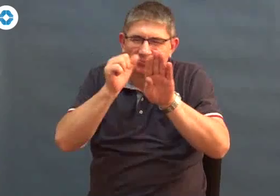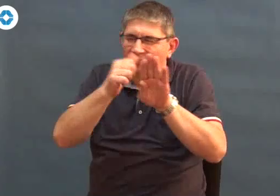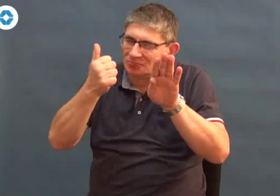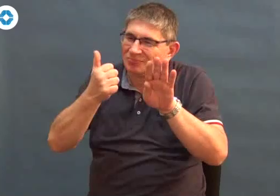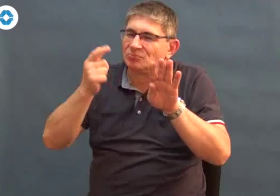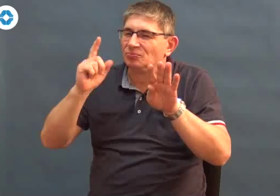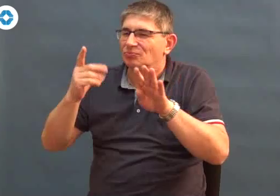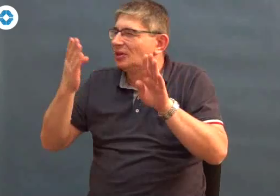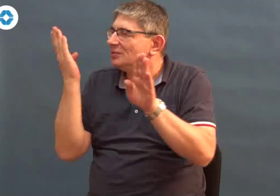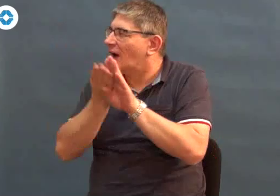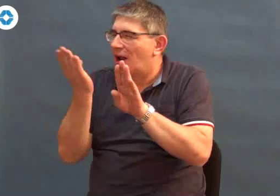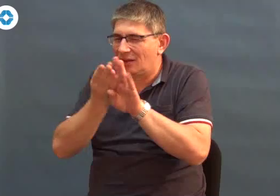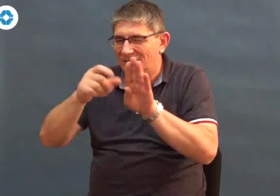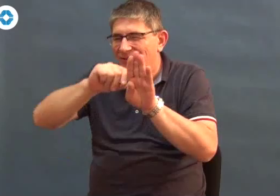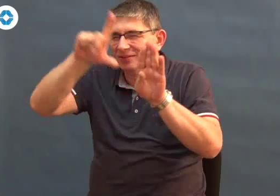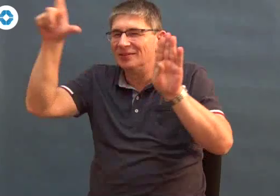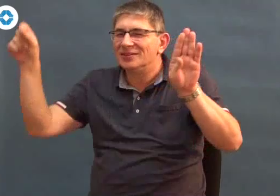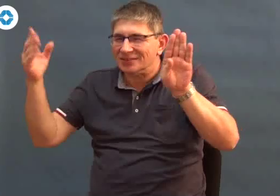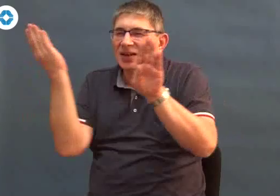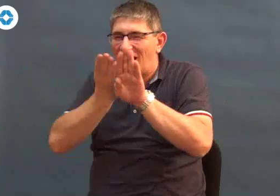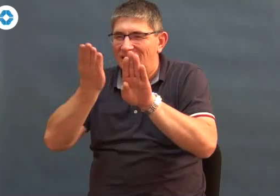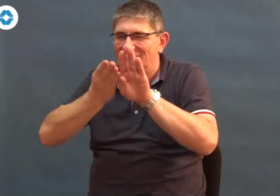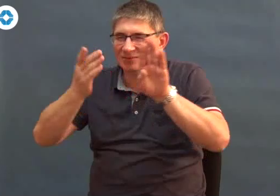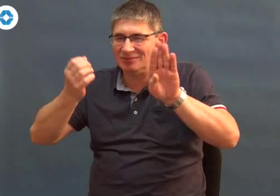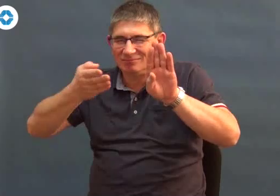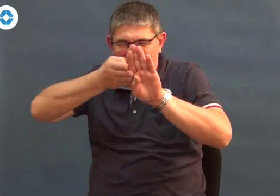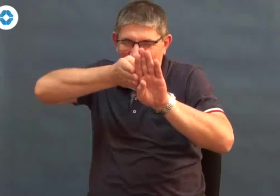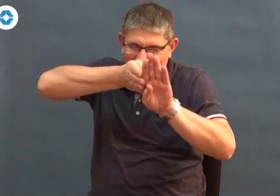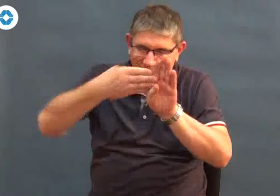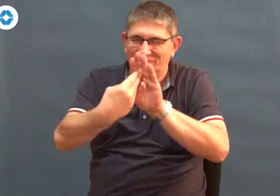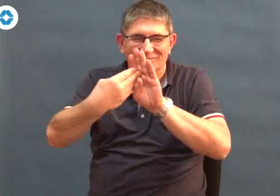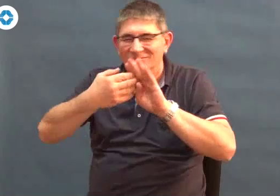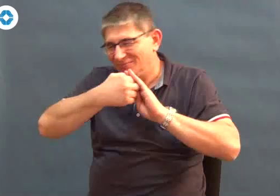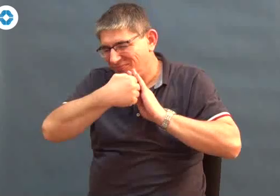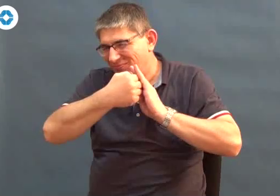Biorą toporek strażacki i za jego pomocą włamują się do tych drzwi.